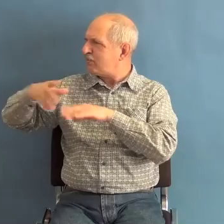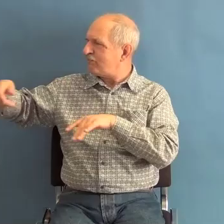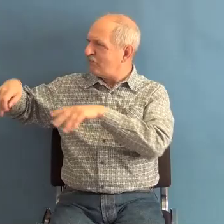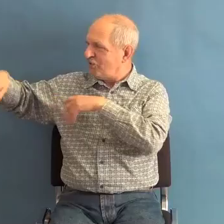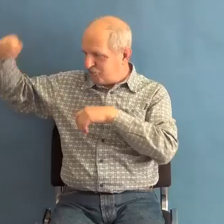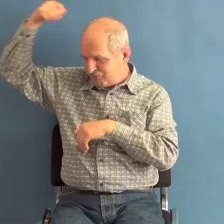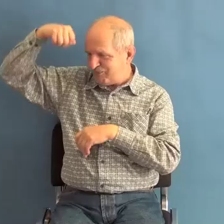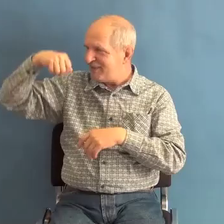Tam chodziły, żeby je umyć pod prysznicem.